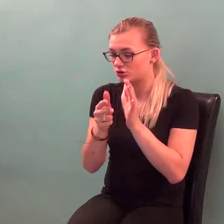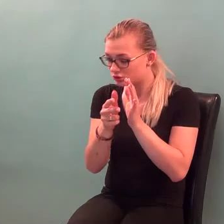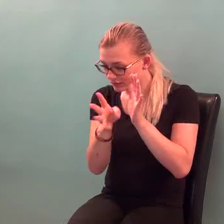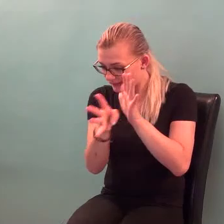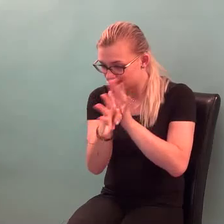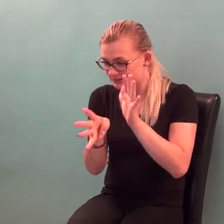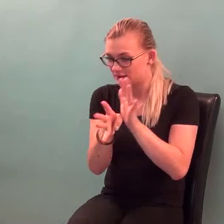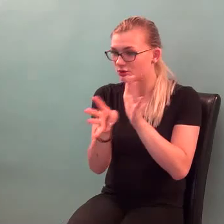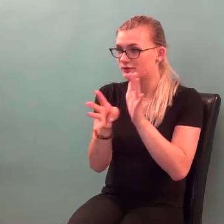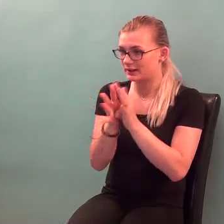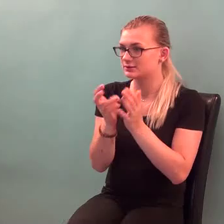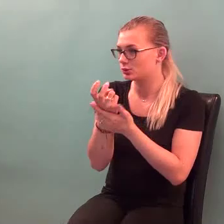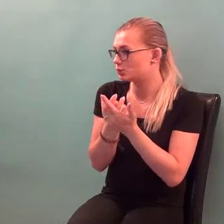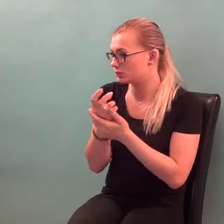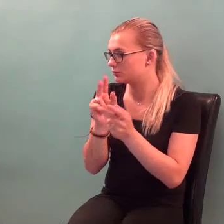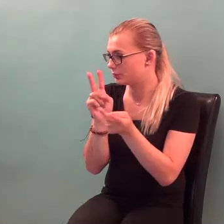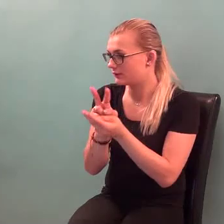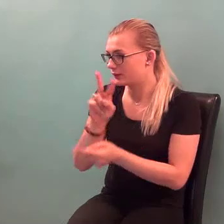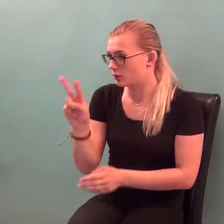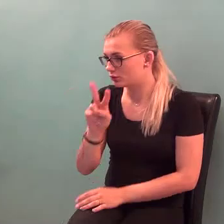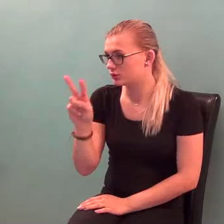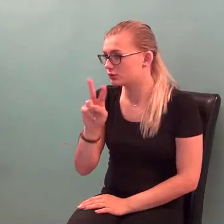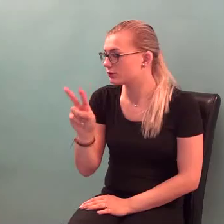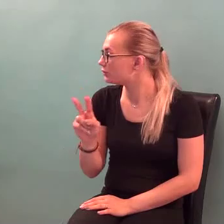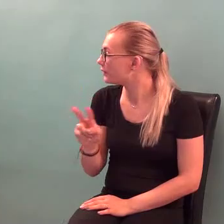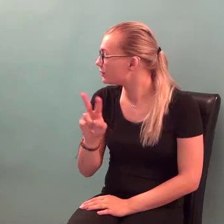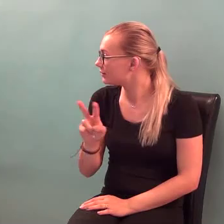Dziewiętnastego lutego spotkamy się na dwie godziny.